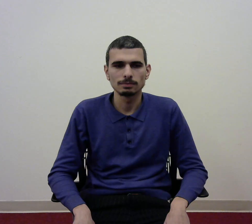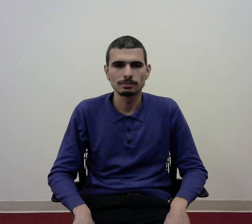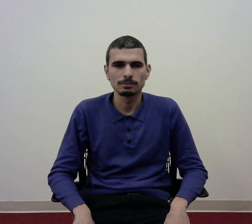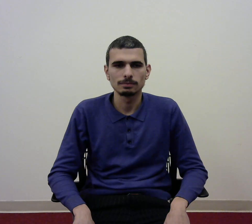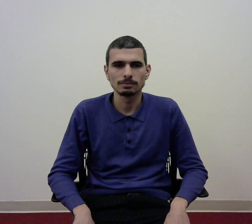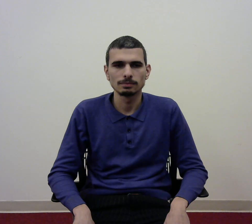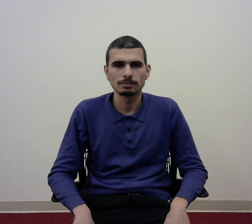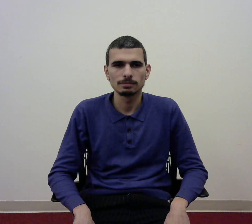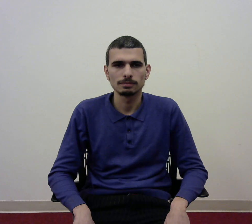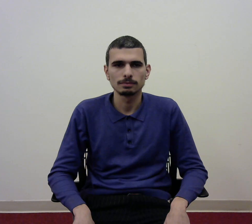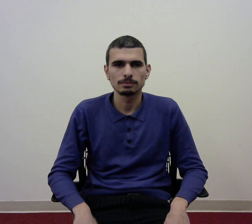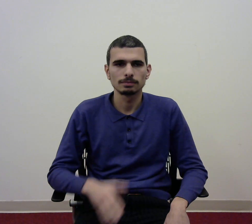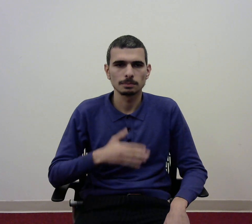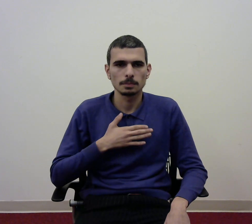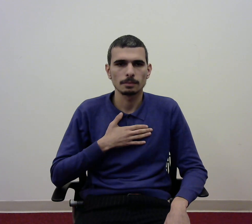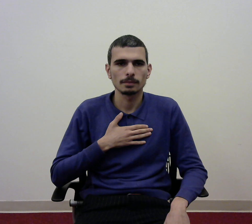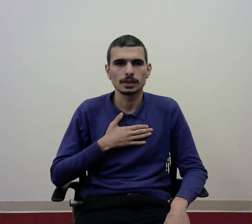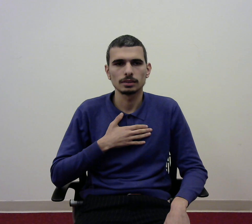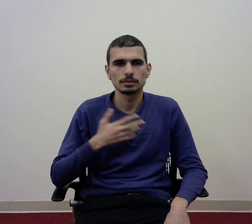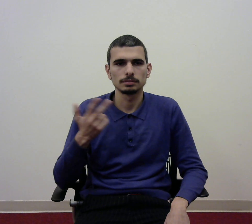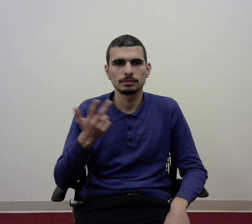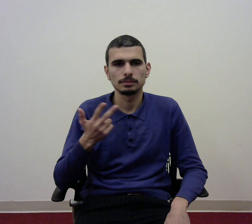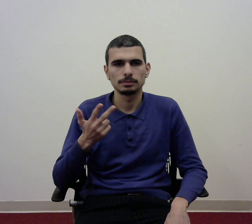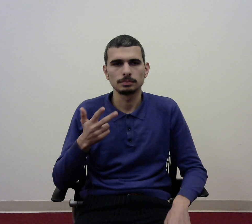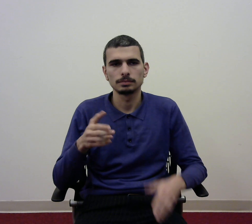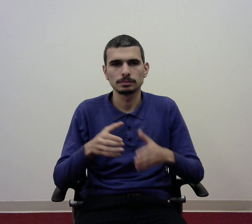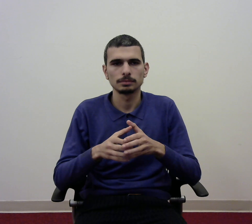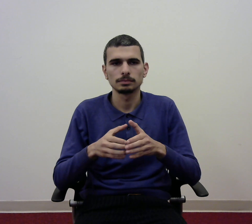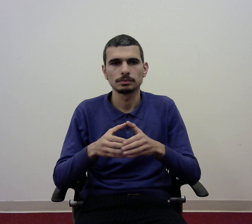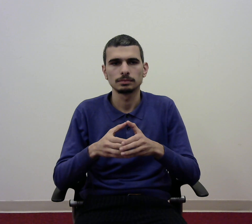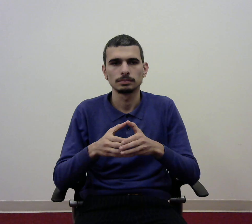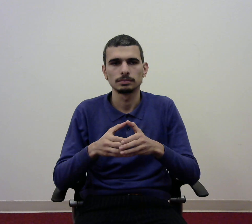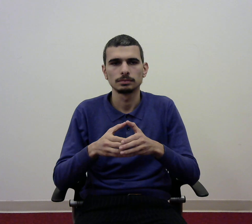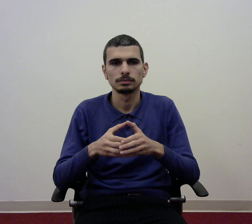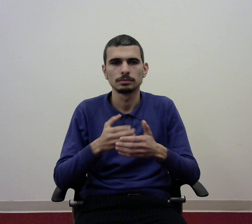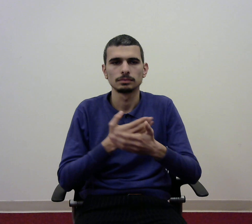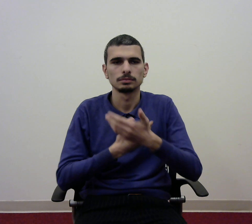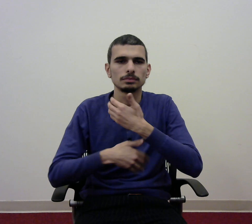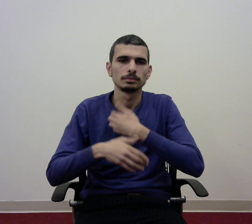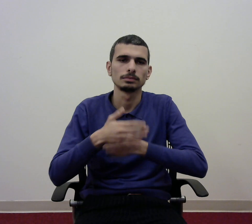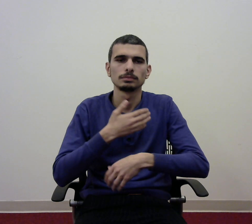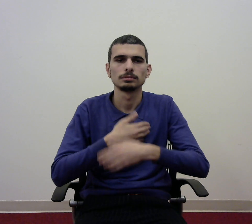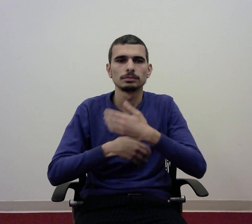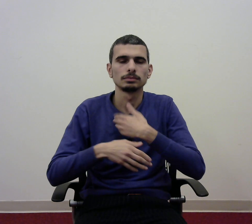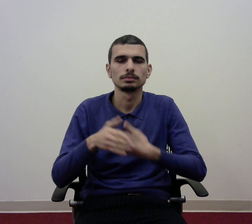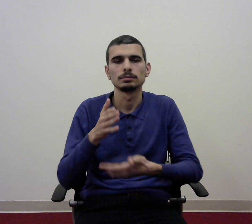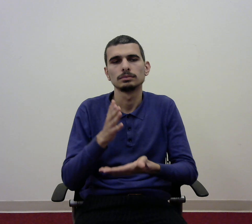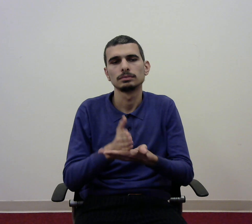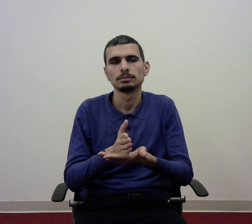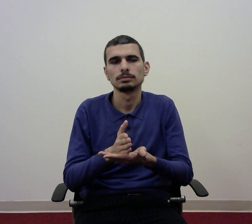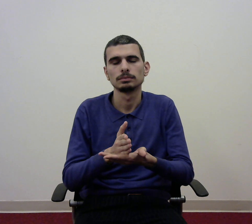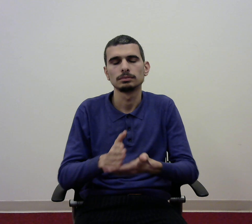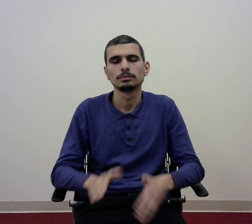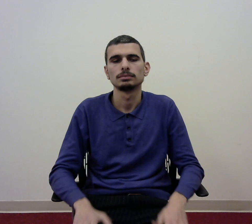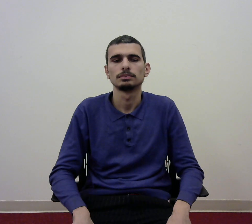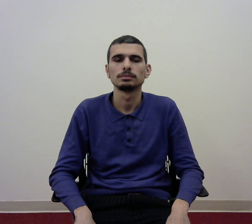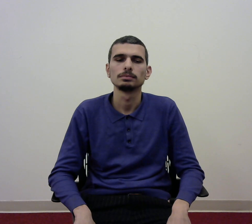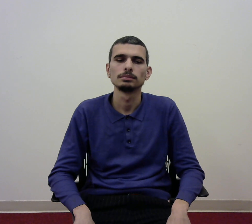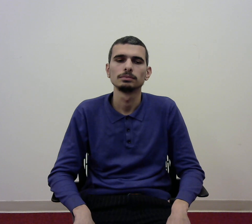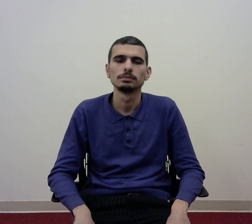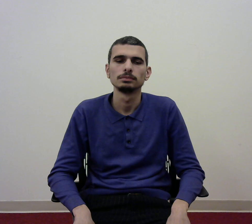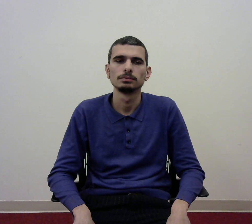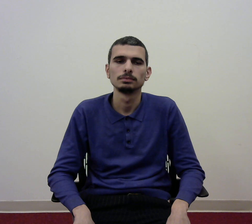Mənim üçünücü dərəcə əlilliyim var